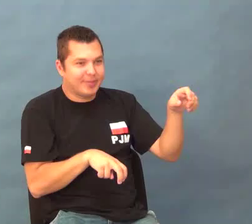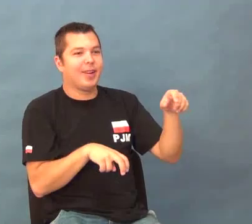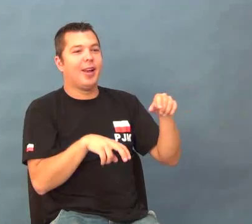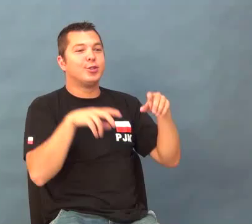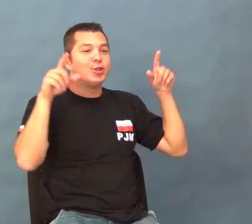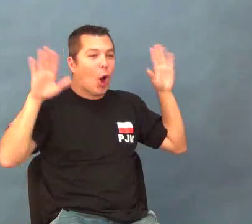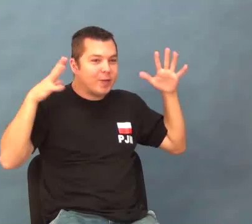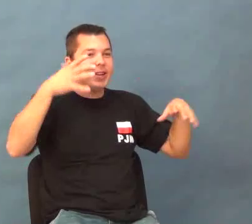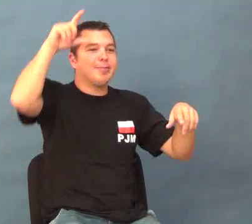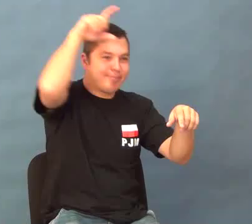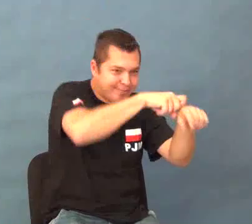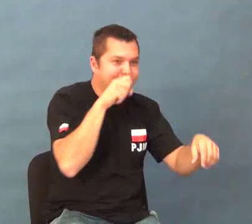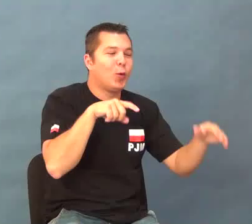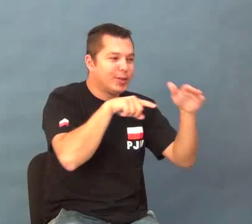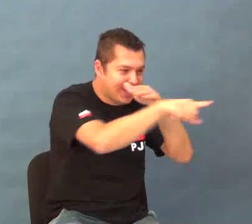Sowa chce go złapać dziobem, ale on ucieka.